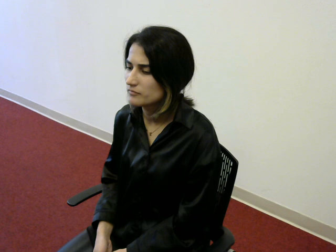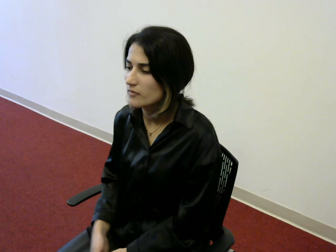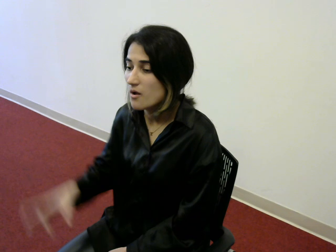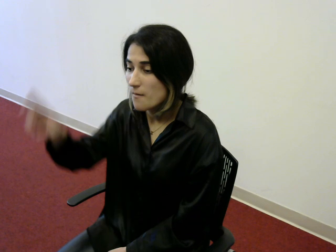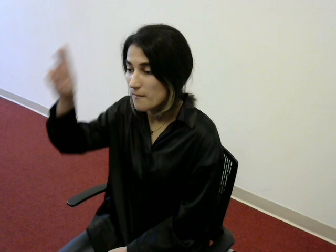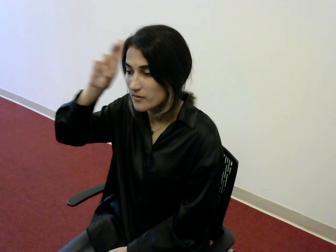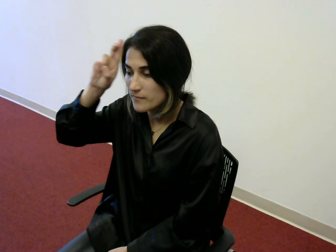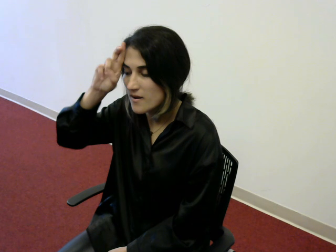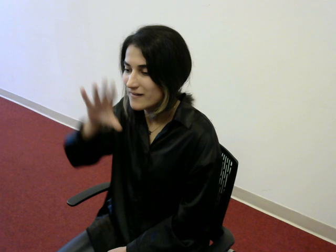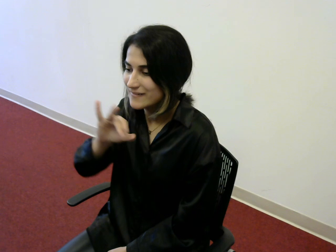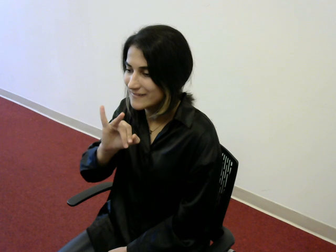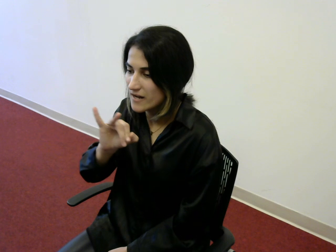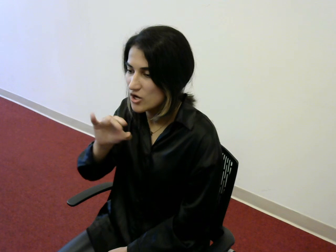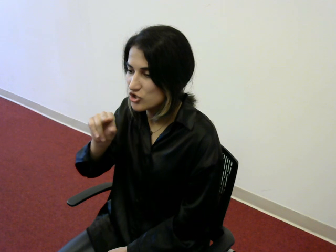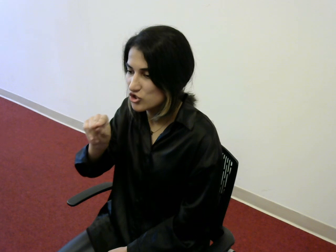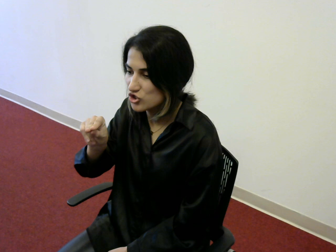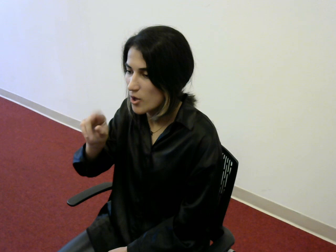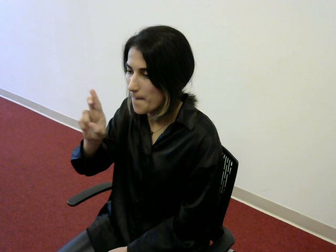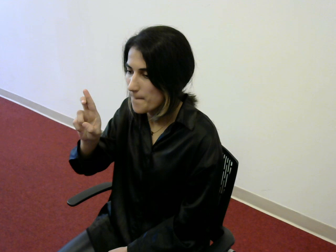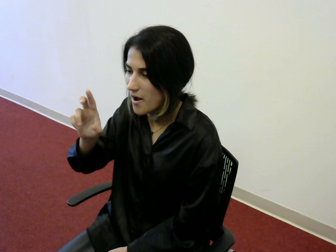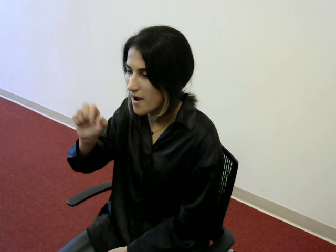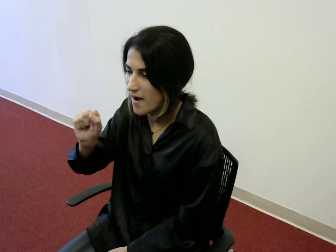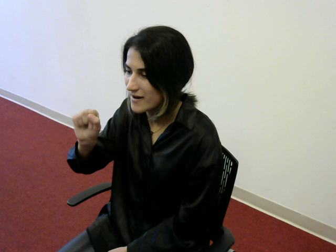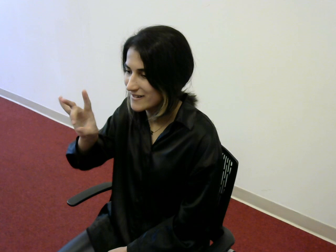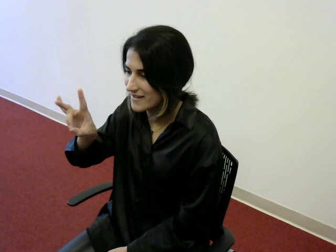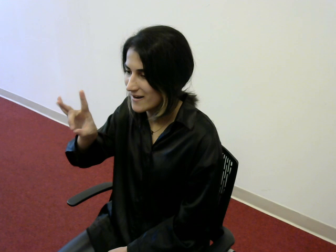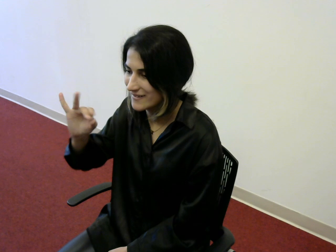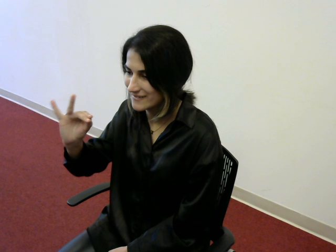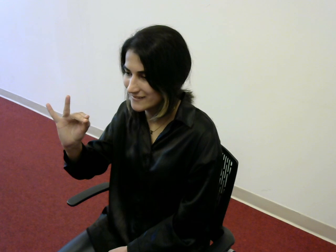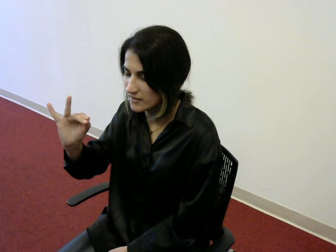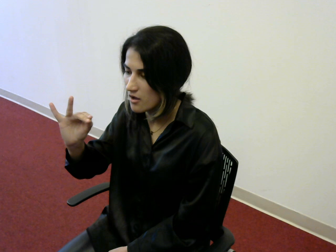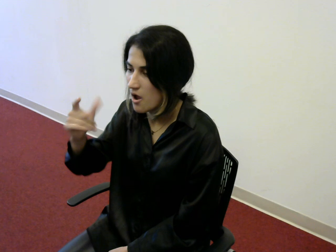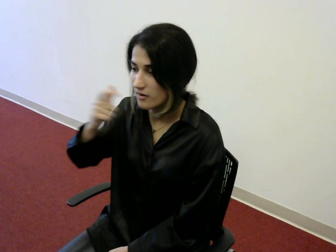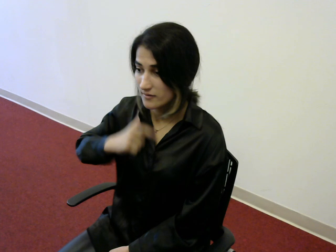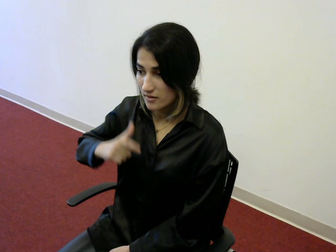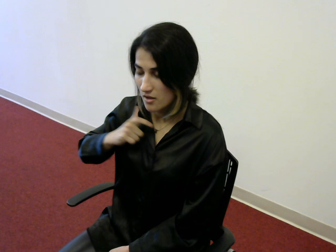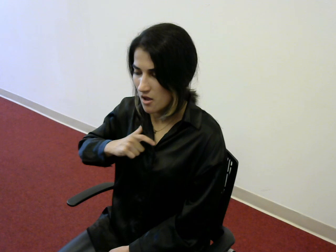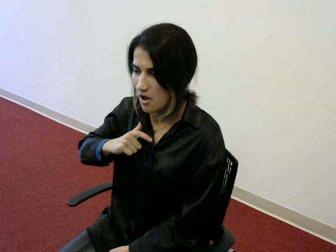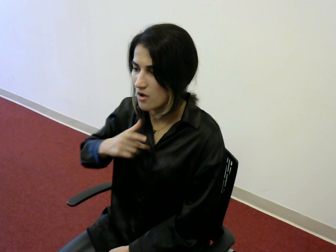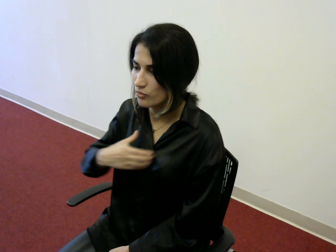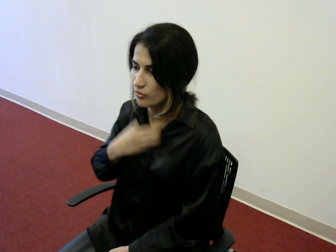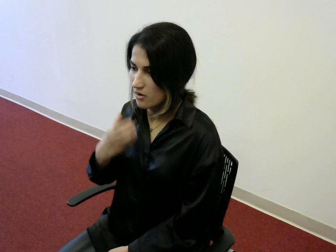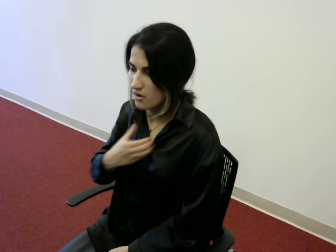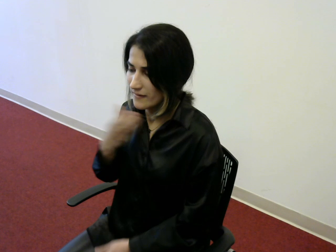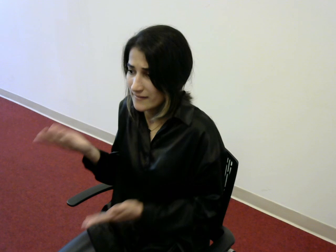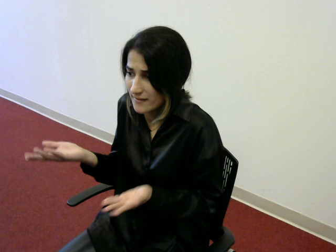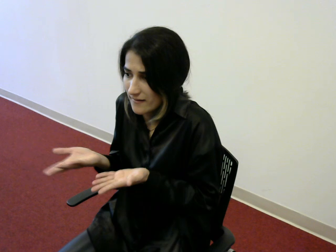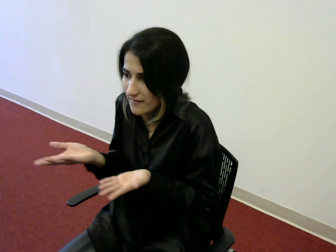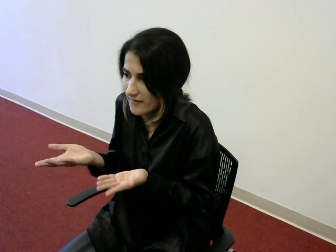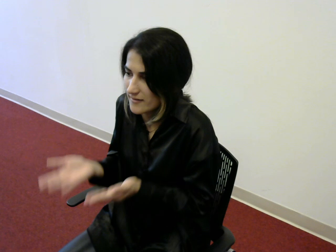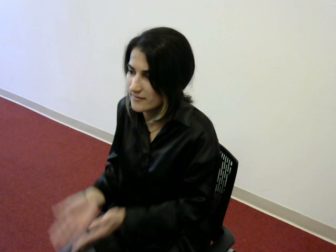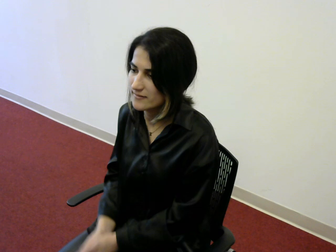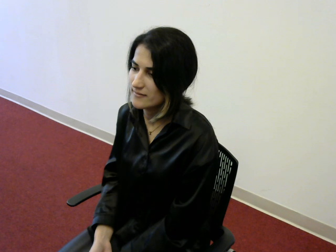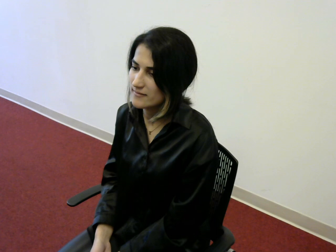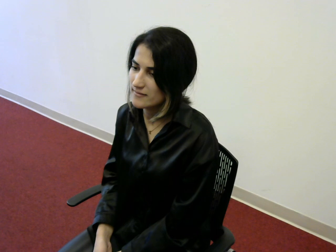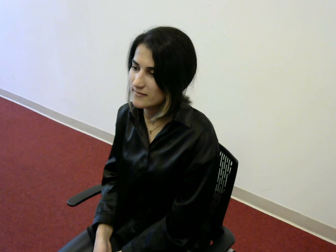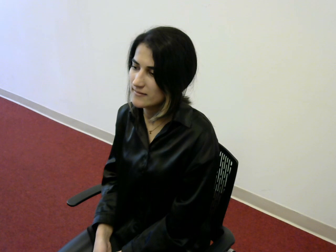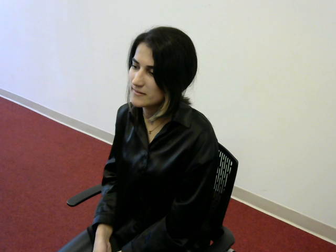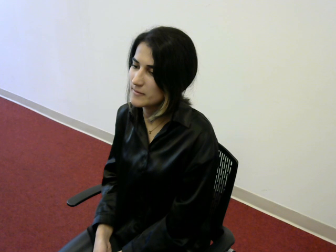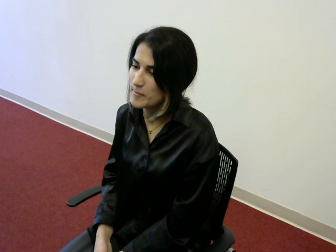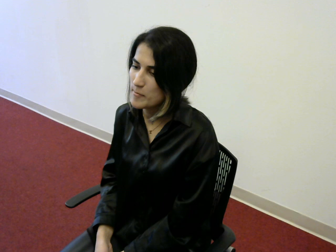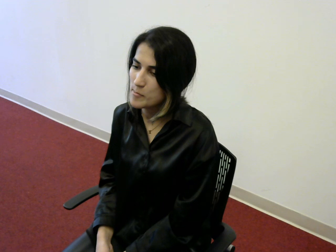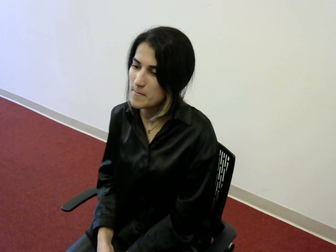Dövlət icbari şəxsi sığorta nədir?